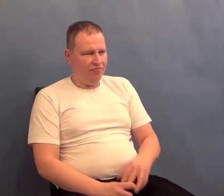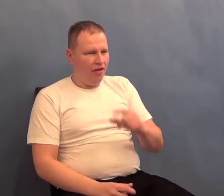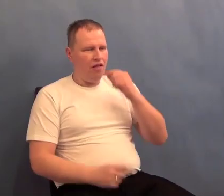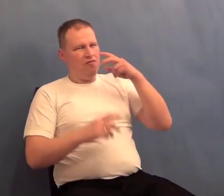Kot.